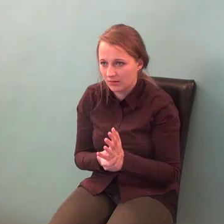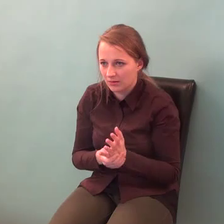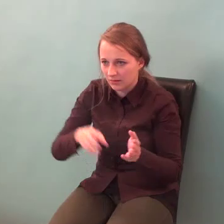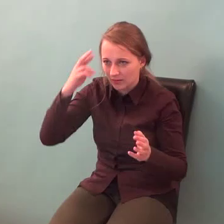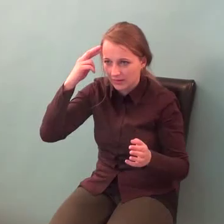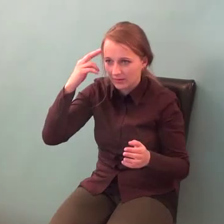Rozumiem.